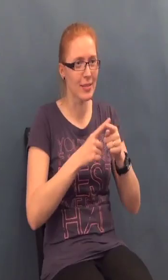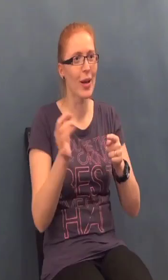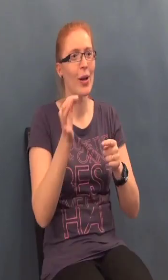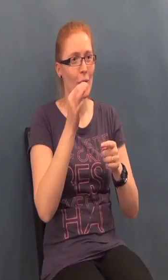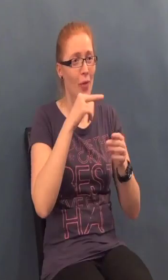Tak, spływa woda.